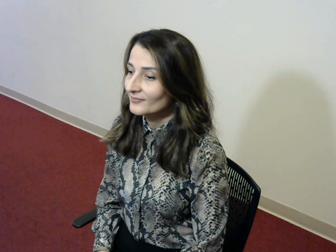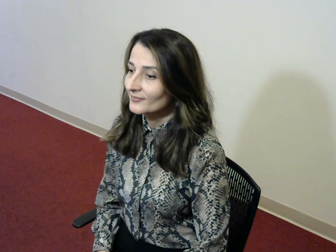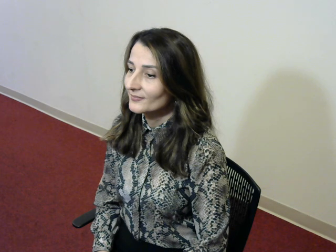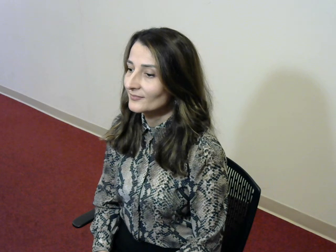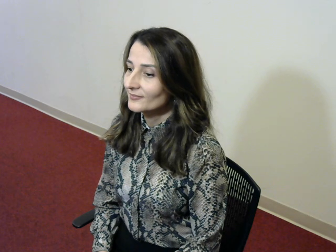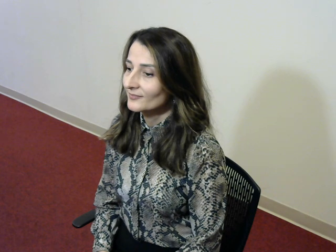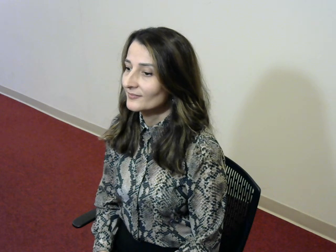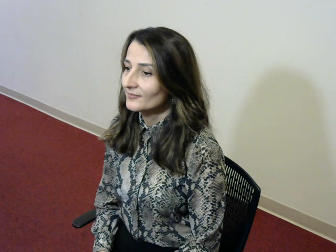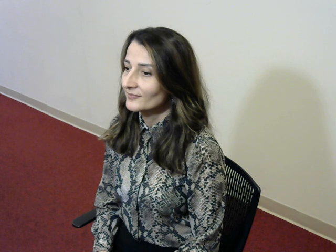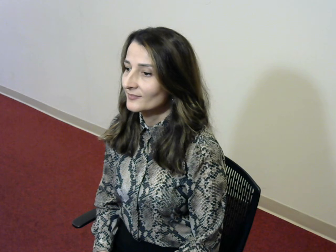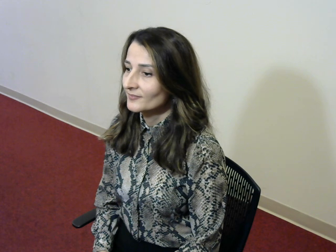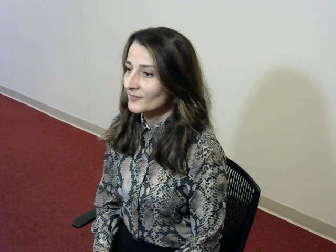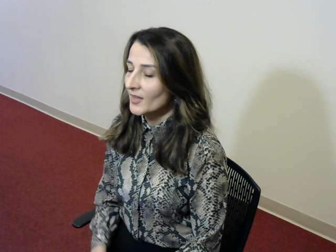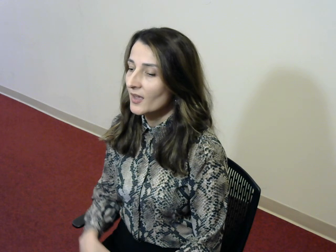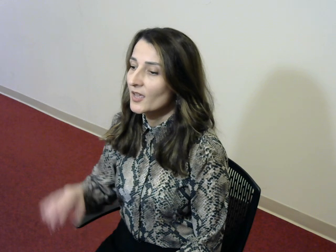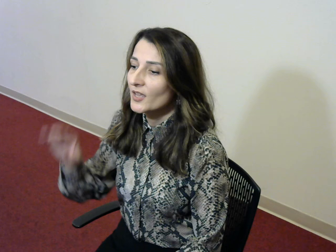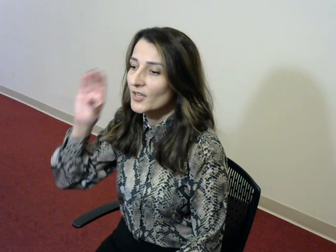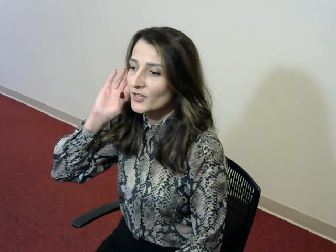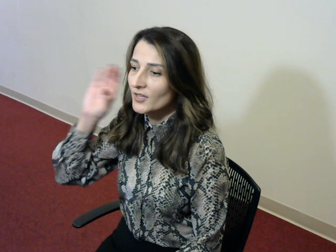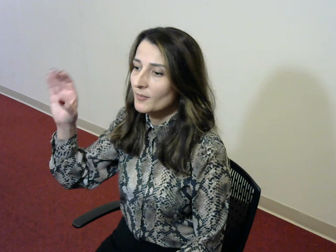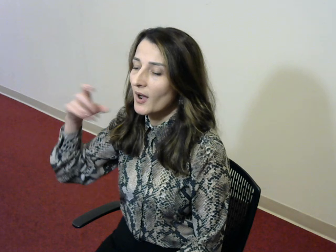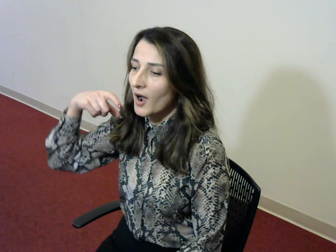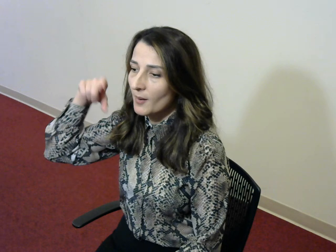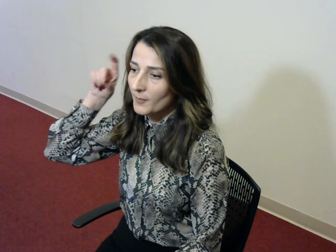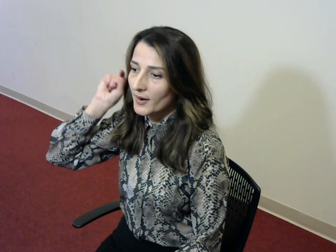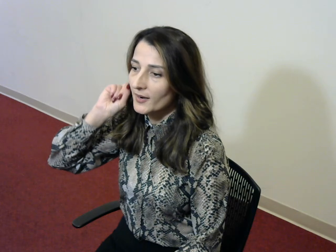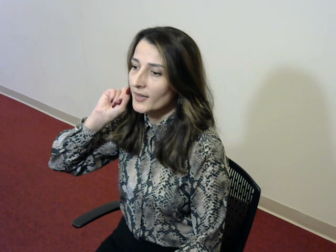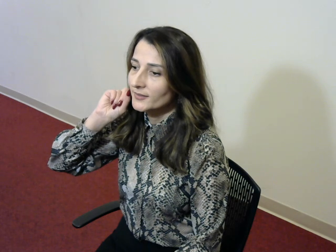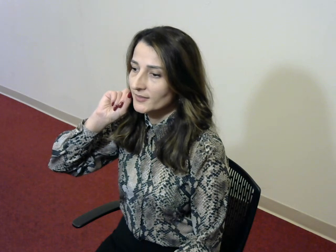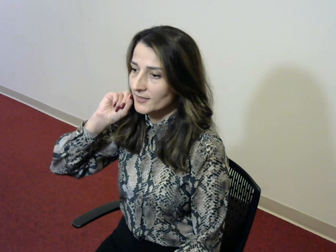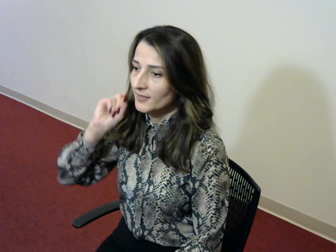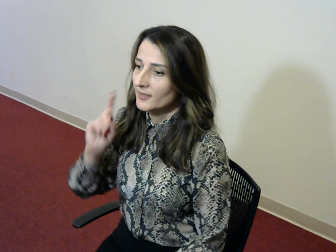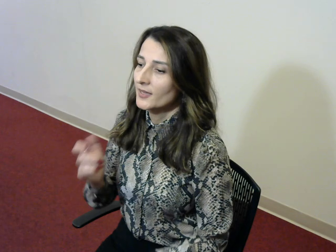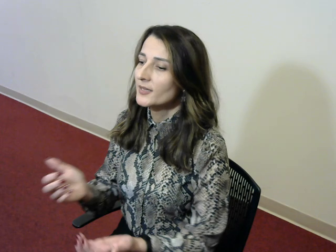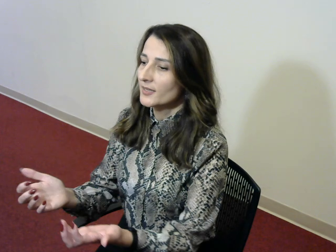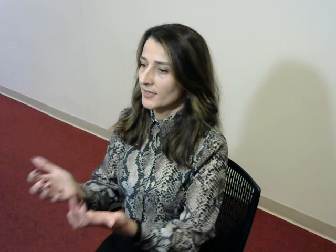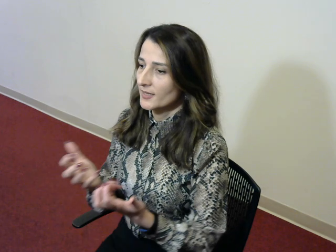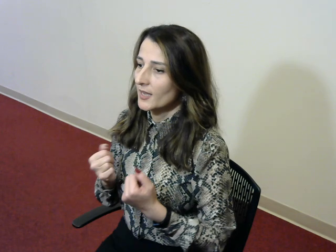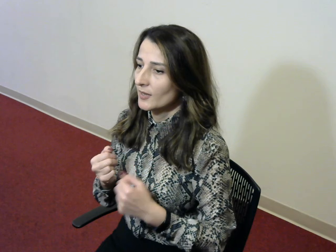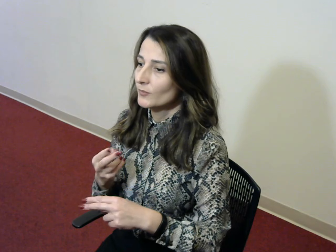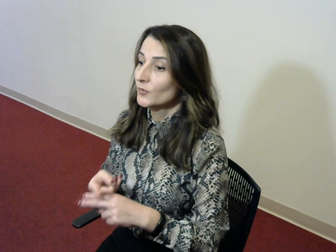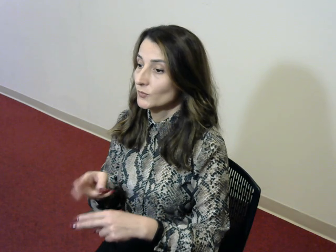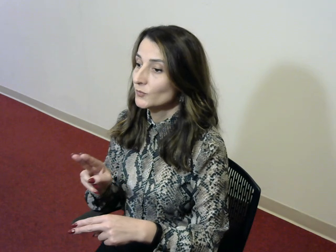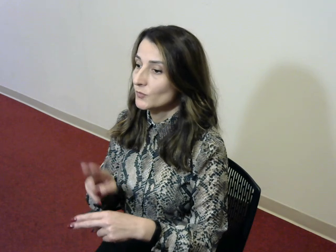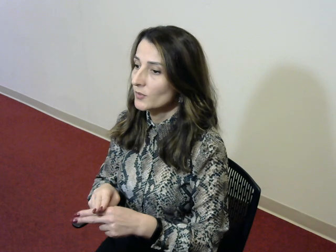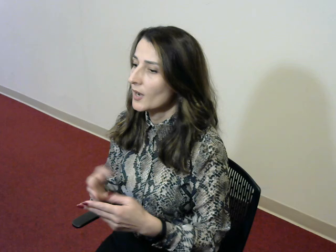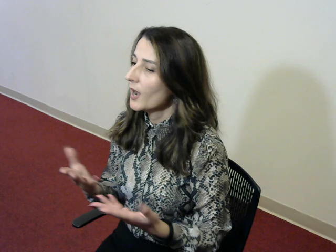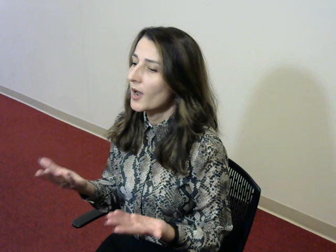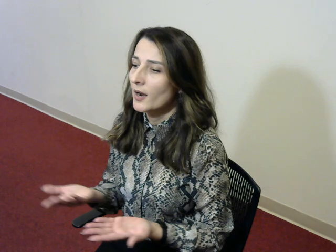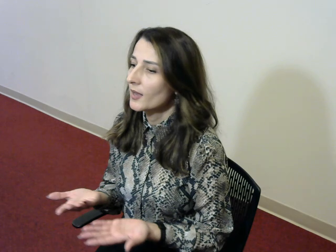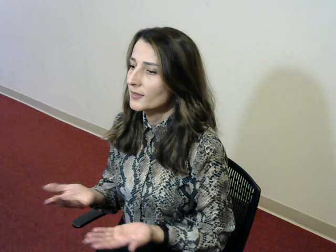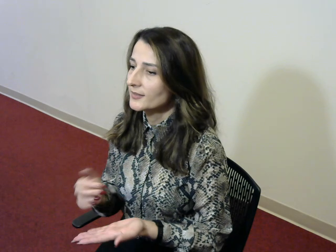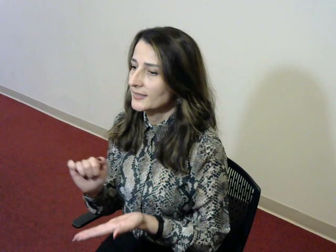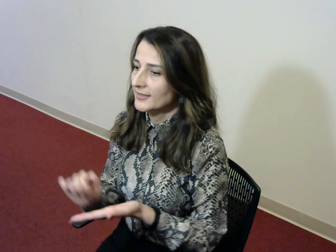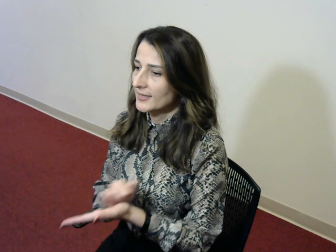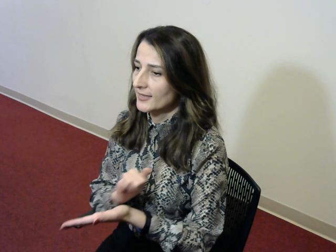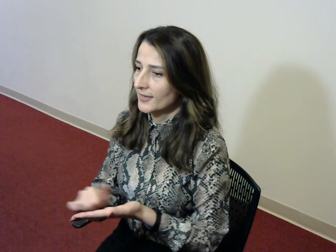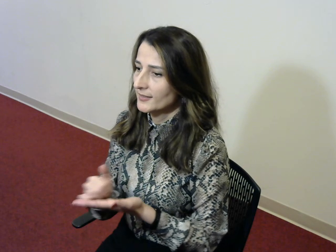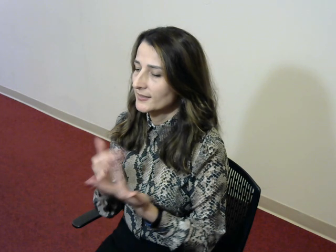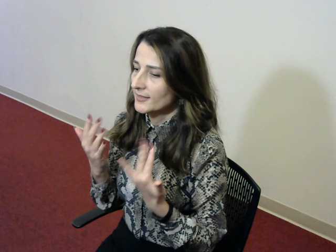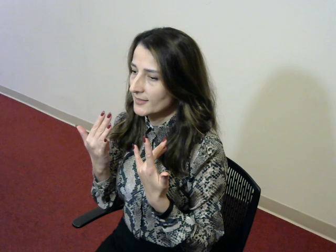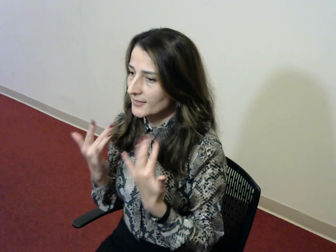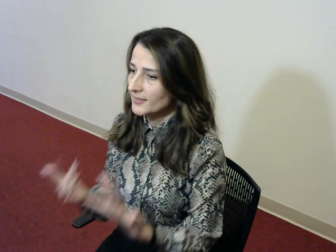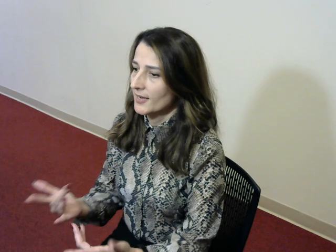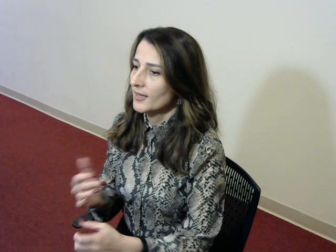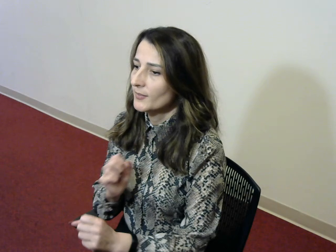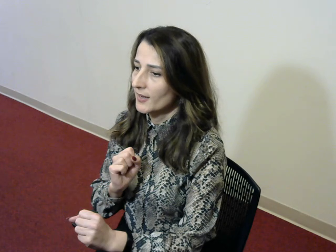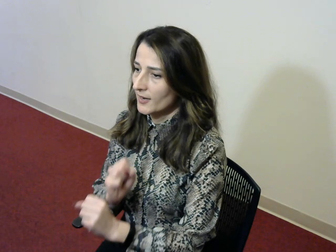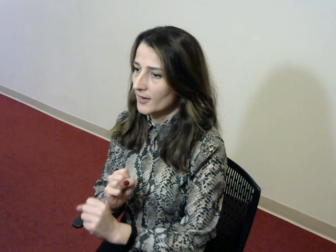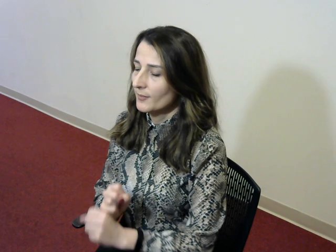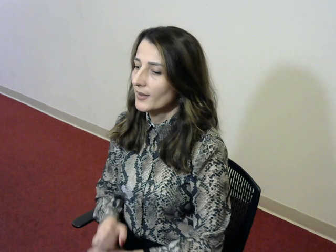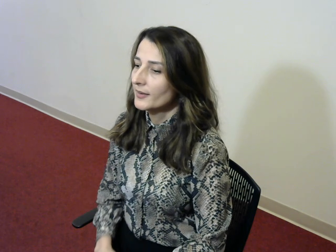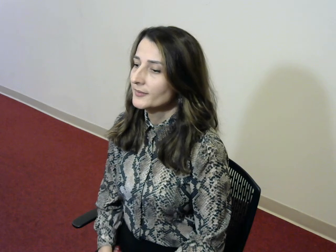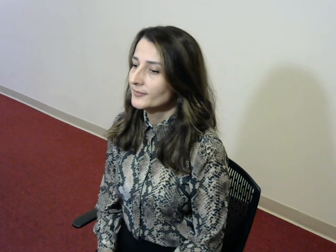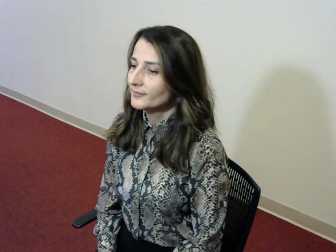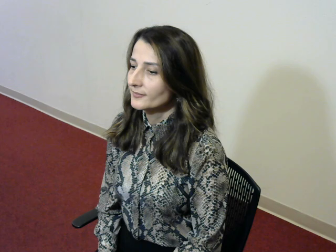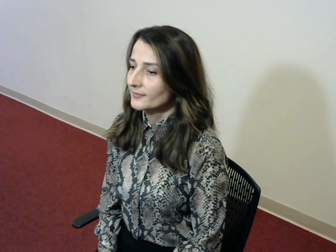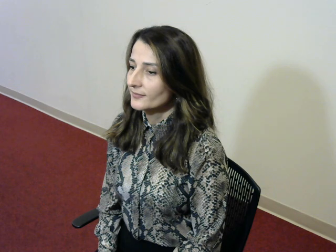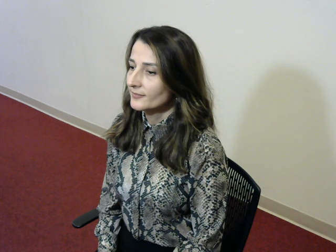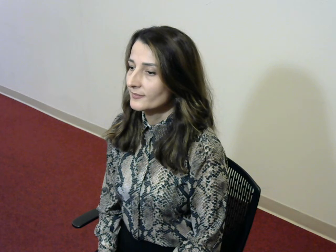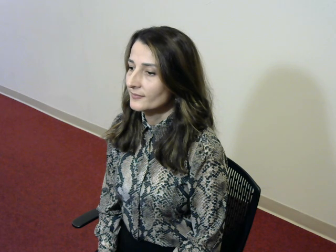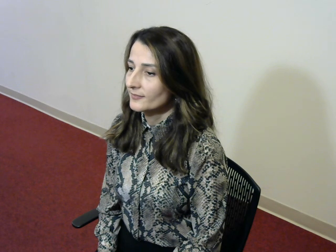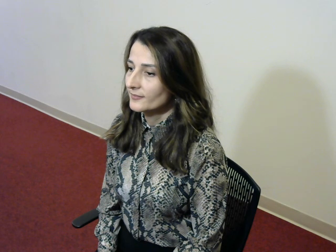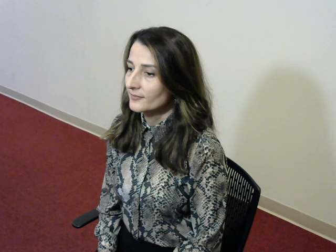Eşitmə aparatı alınması üçün hansı sənədlər tələb edilir?